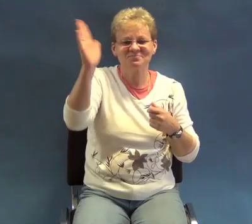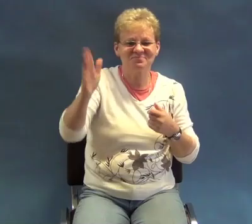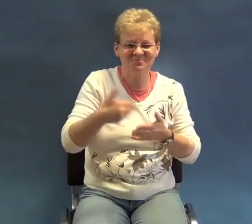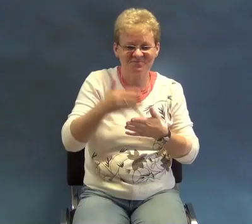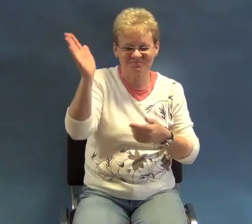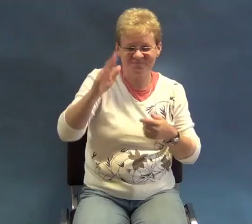Dlaczego pękło?